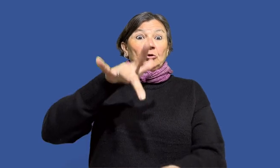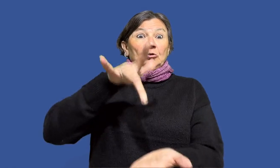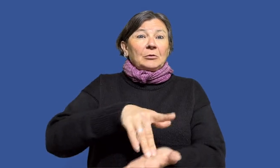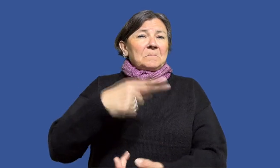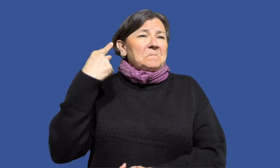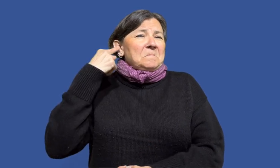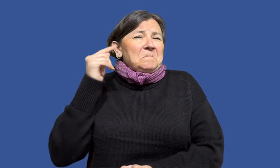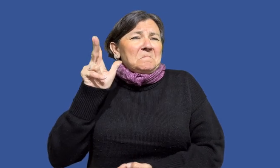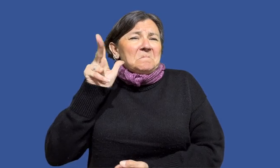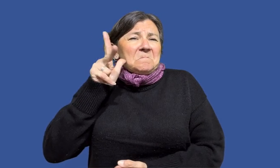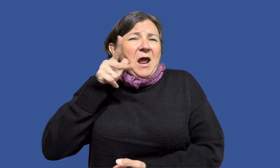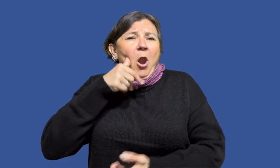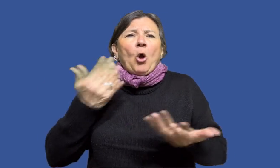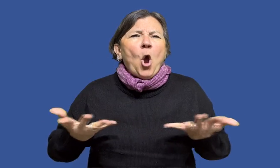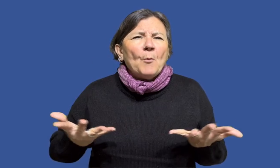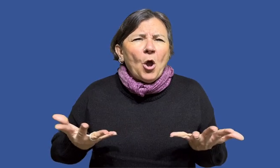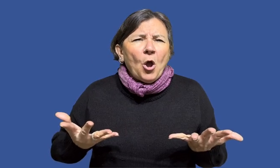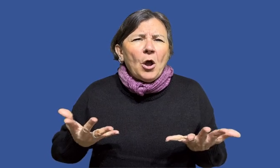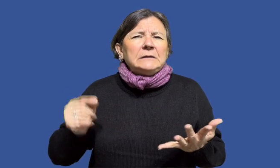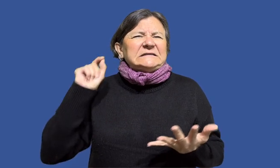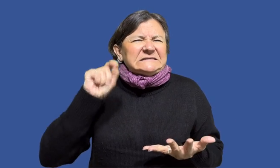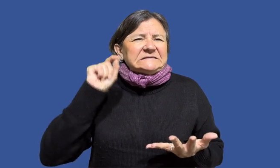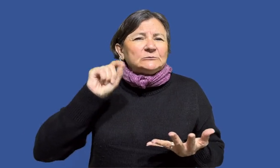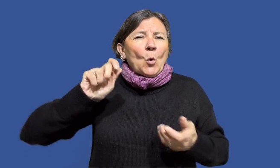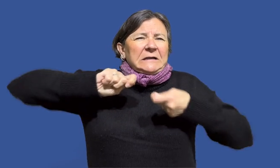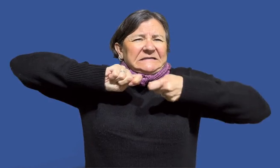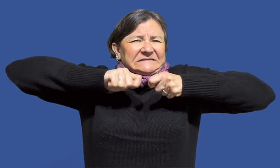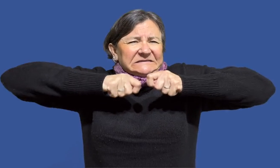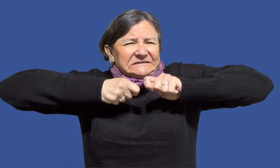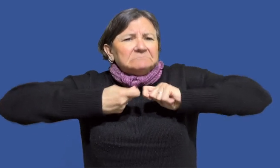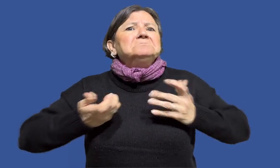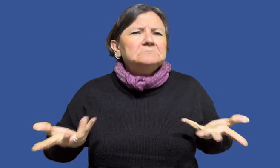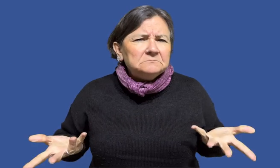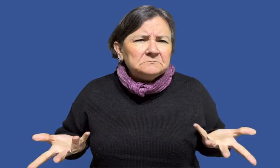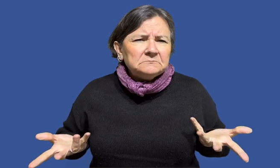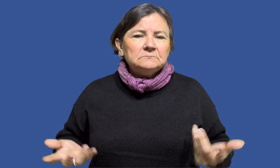És un dolor punxant o intens?